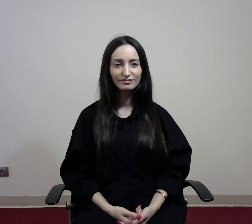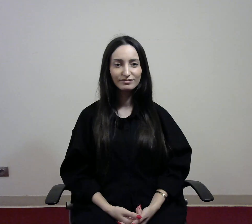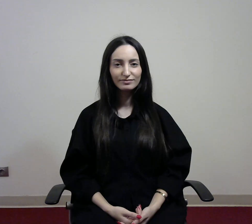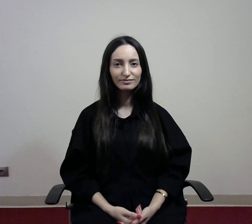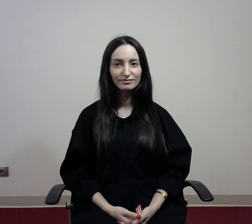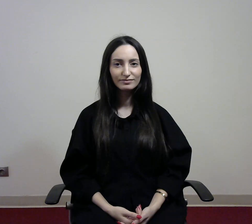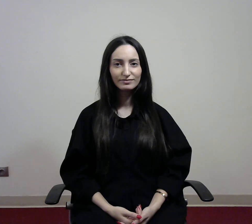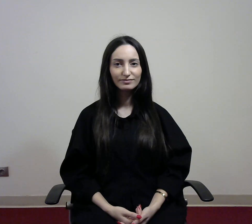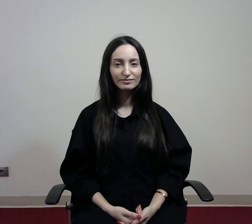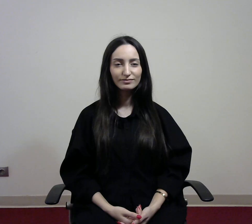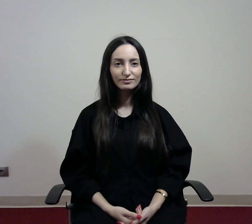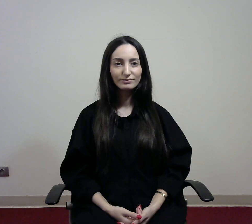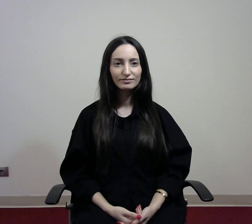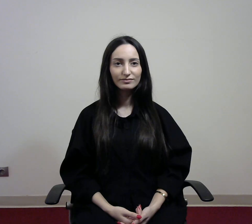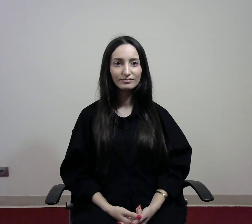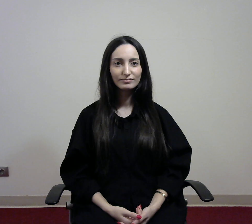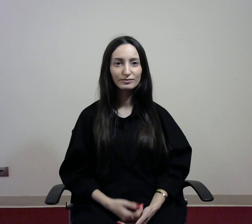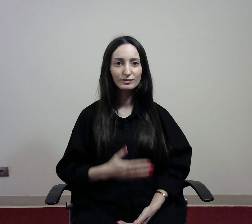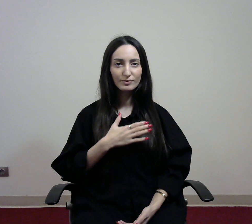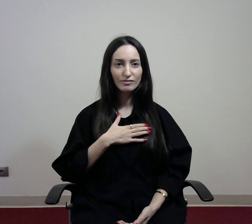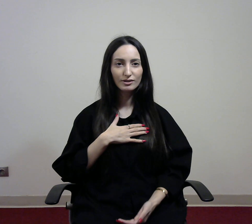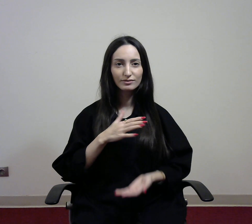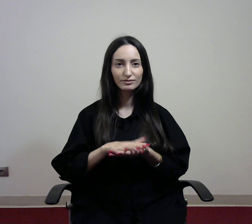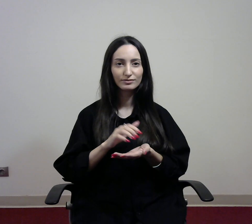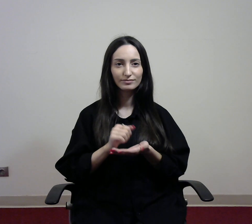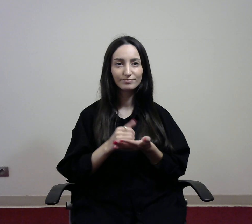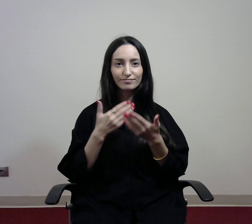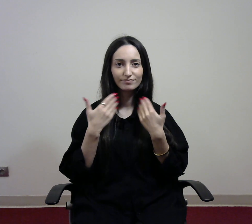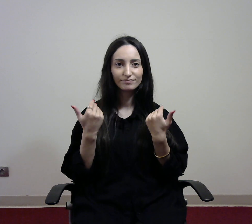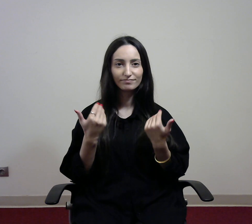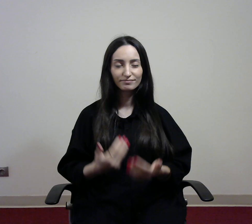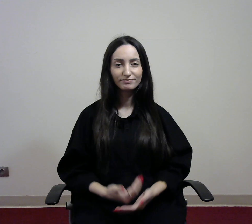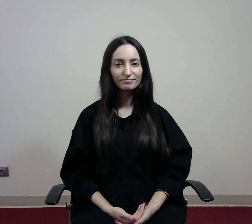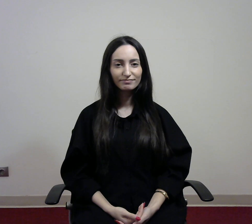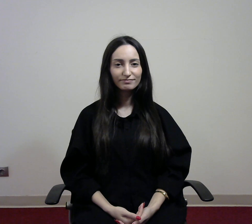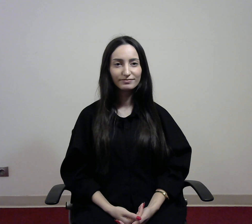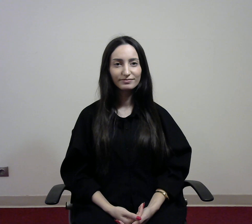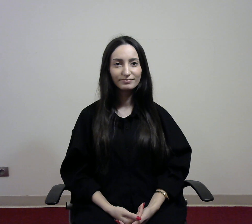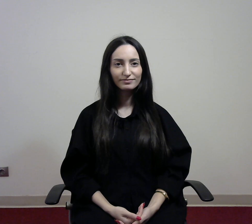Sənin ləqəbin nədir?